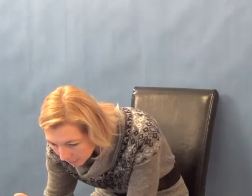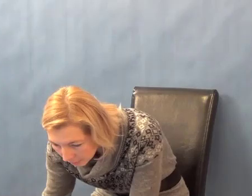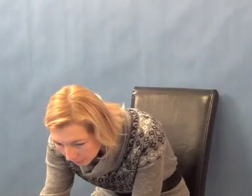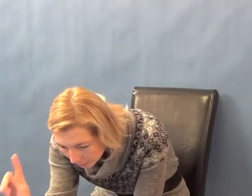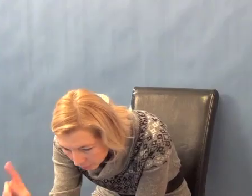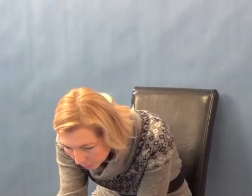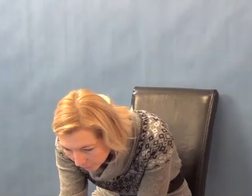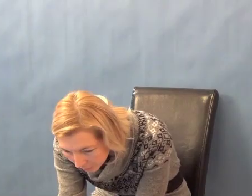Dlaczego? Poczekaj.